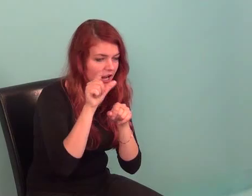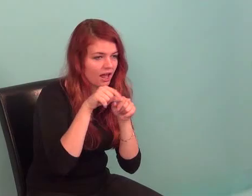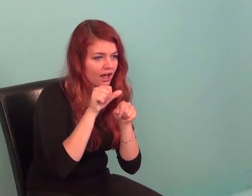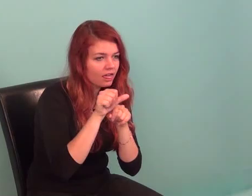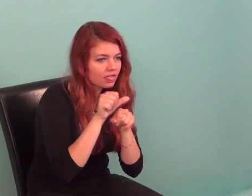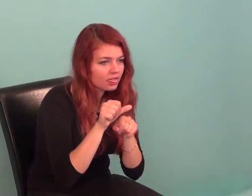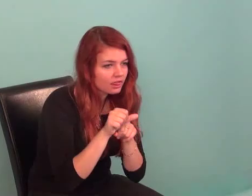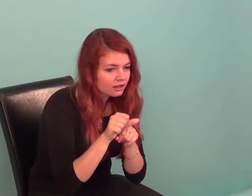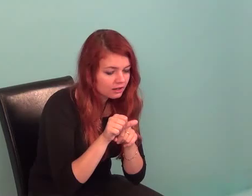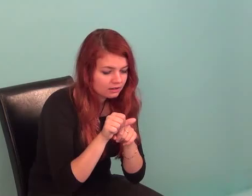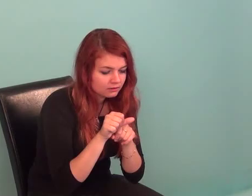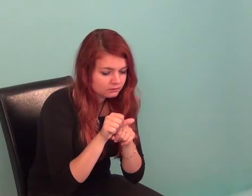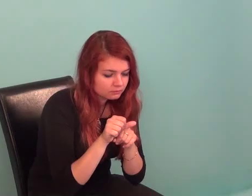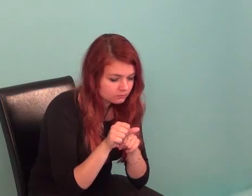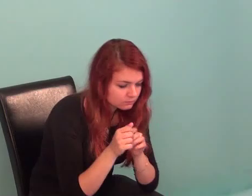Ale jedenastego.